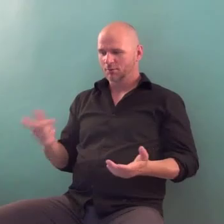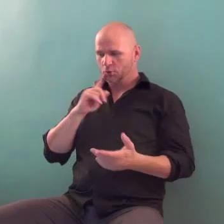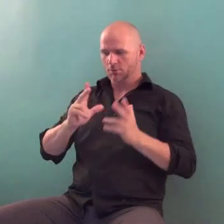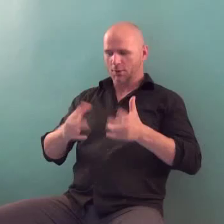Prawda, mam urlop.